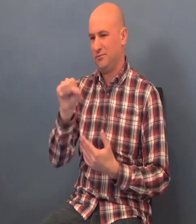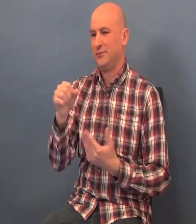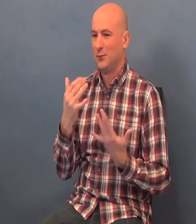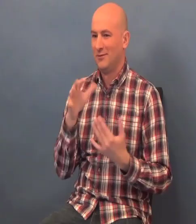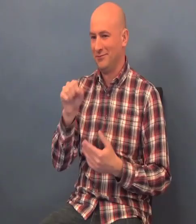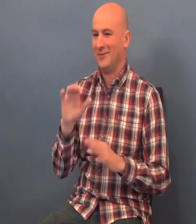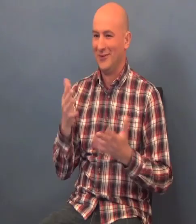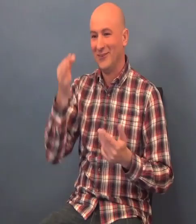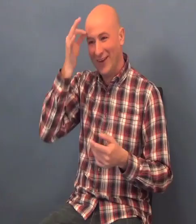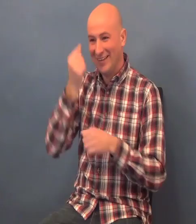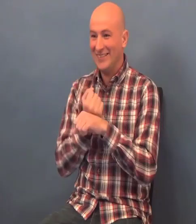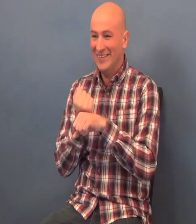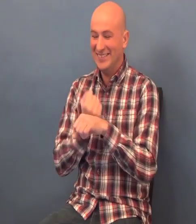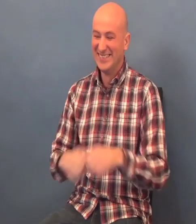Łatwo mi będzie cię znaleźć, bo masz rude włosy.